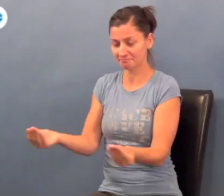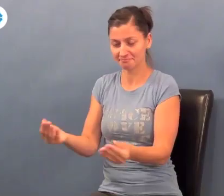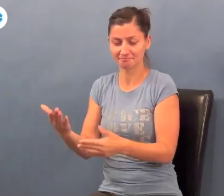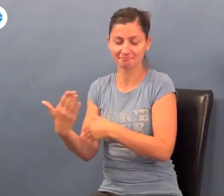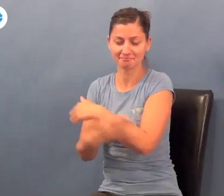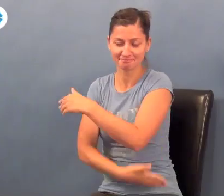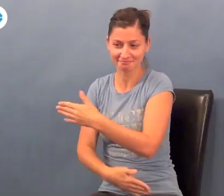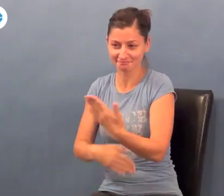Koniec.